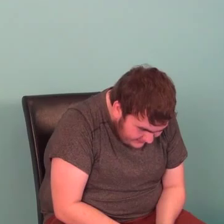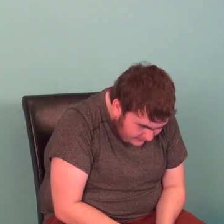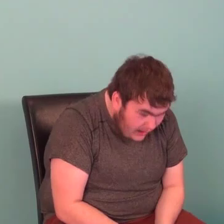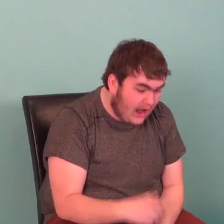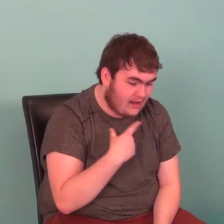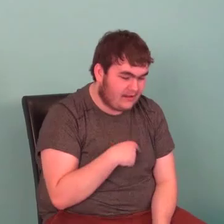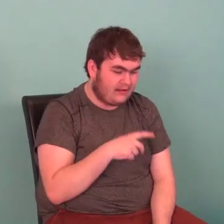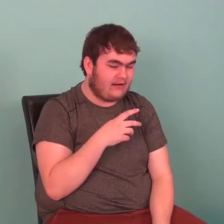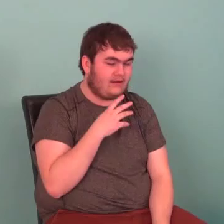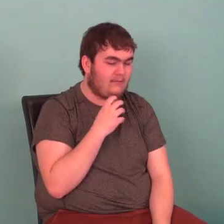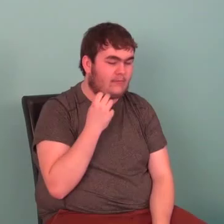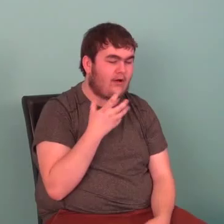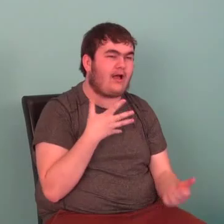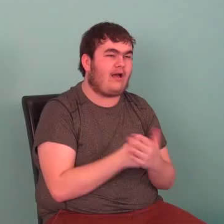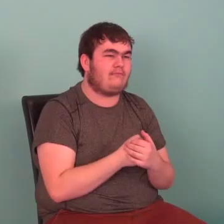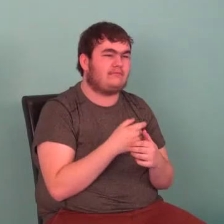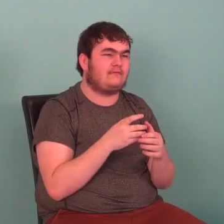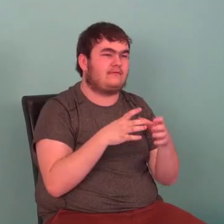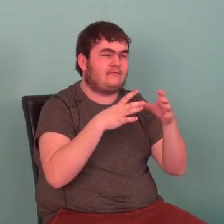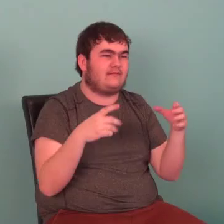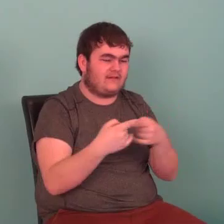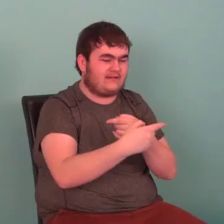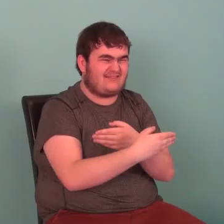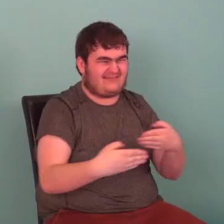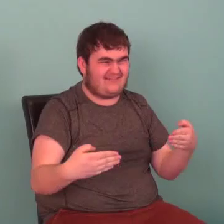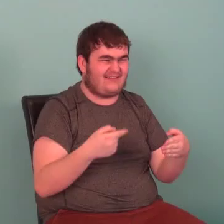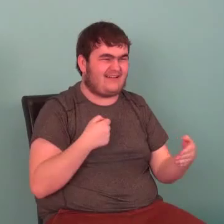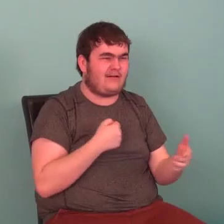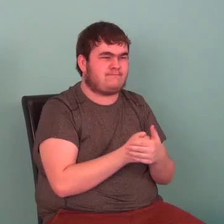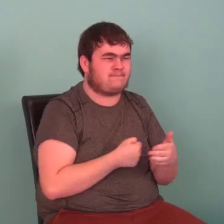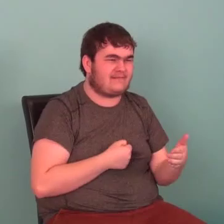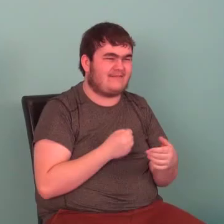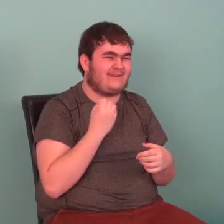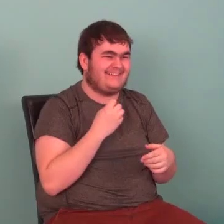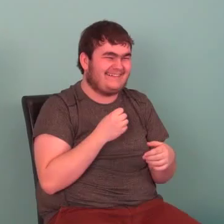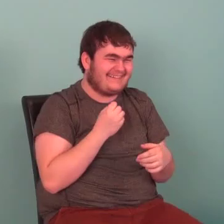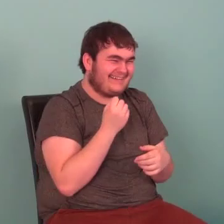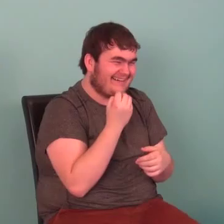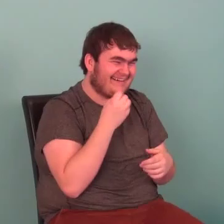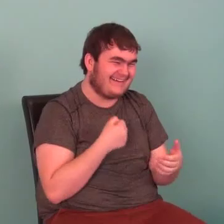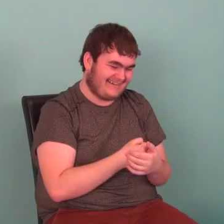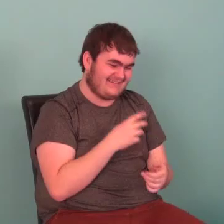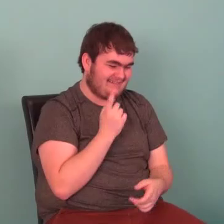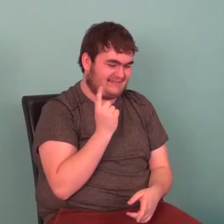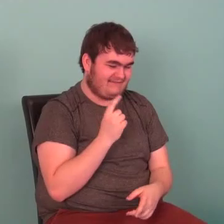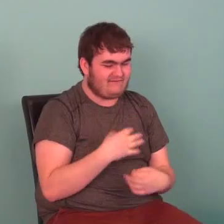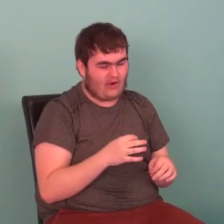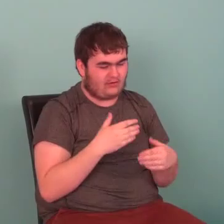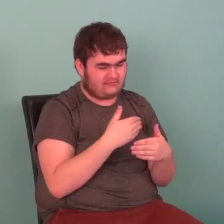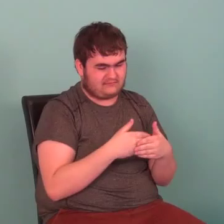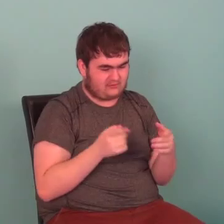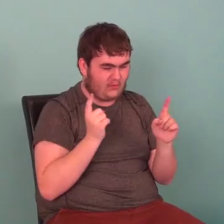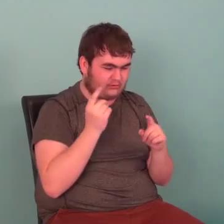Aha, koniec torów, jak pociąg jedzie to jest taka blokada, że dalej nie można już jechać, więc trzeba uważać, by nie uderzyć w tę blokadę.